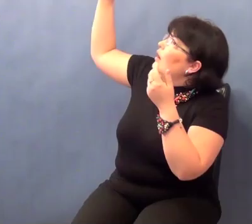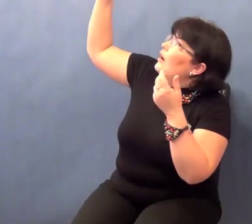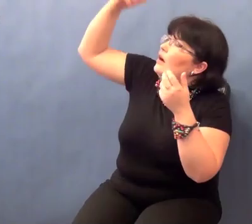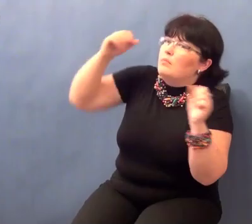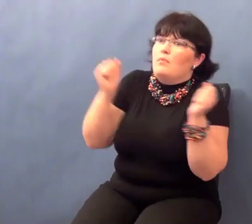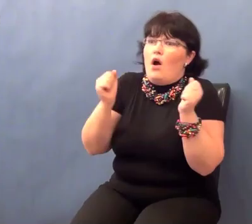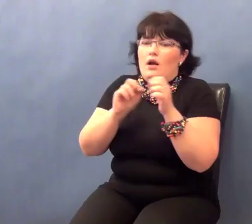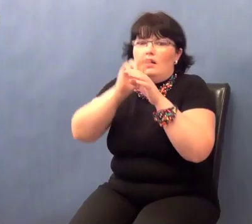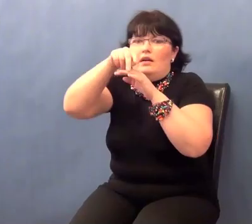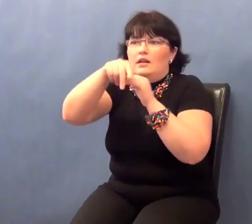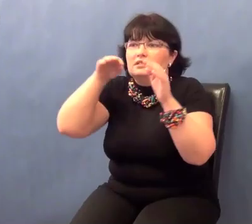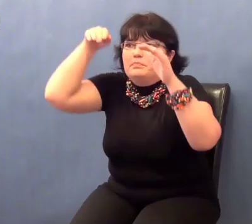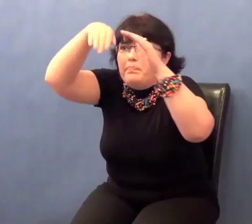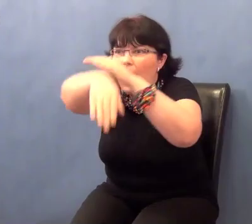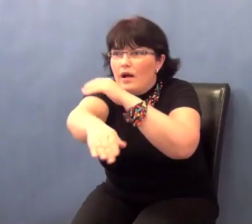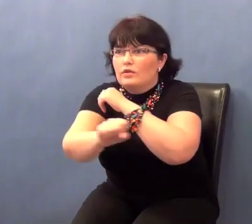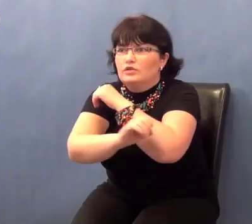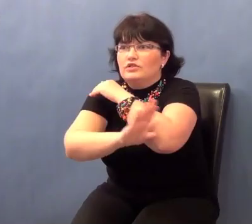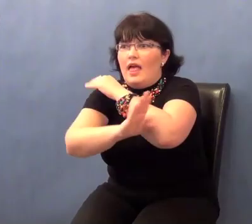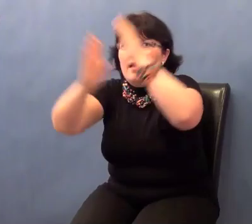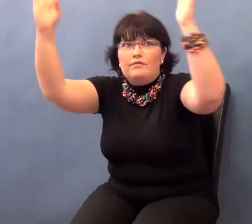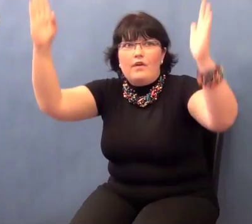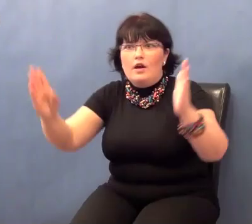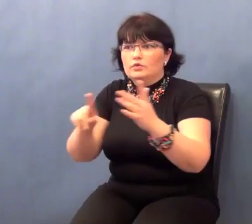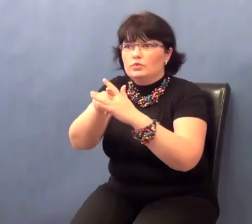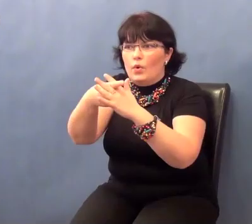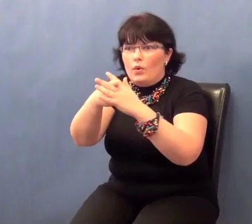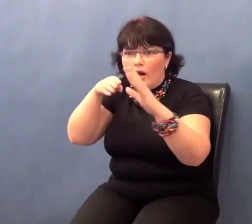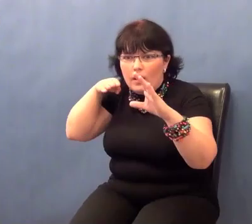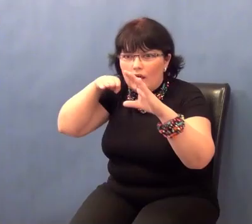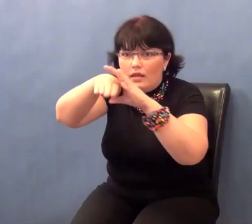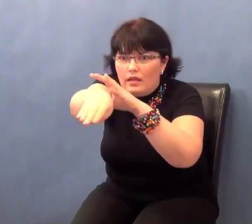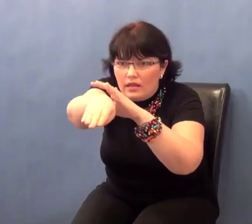Bał się i szedł w stronę drzewa, a wtedy wpadł do dziury.